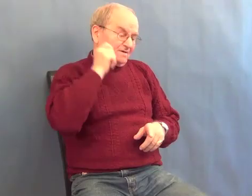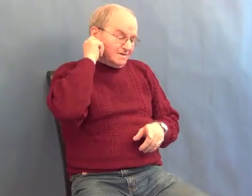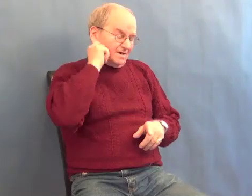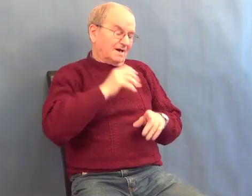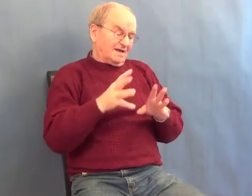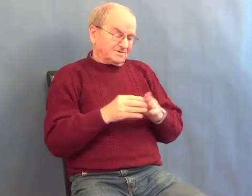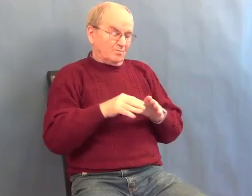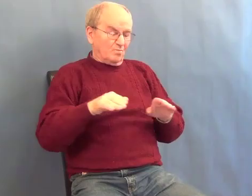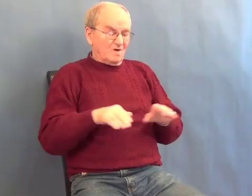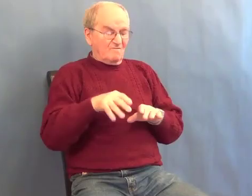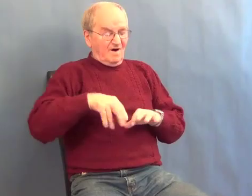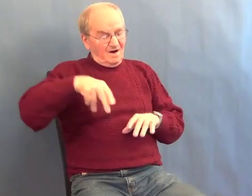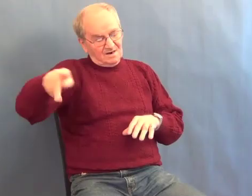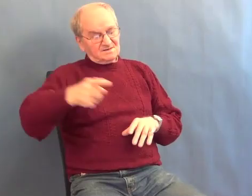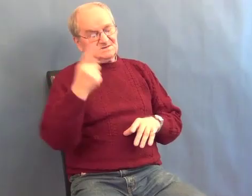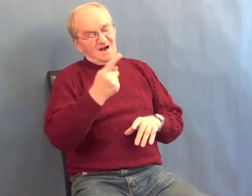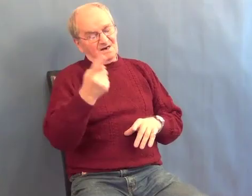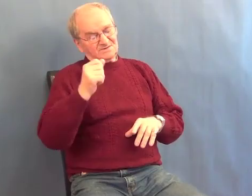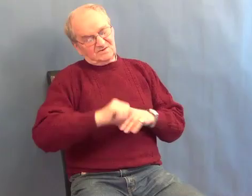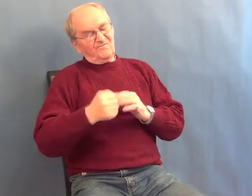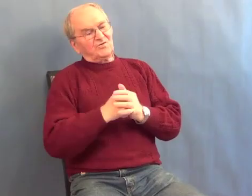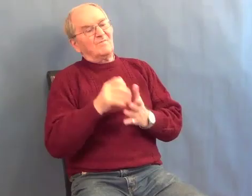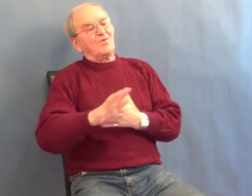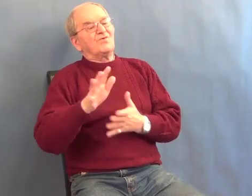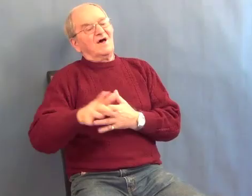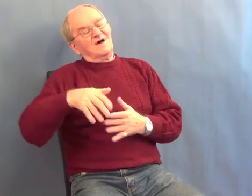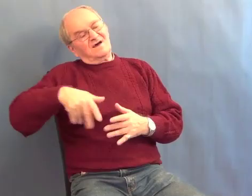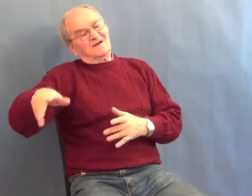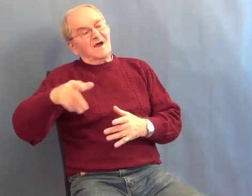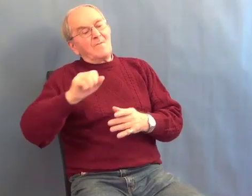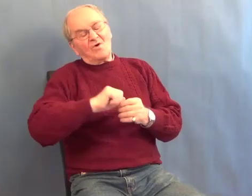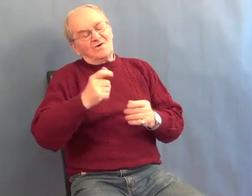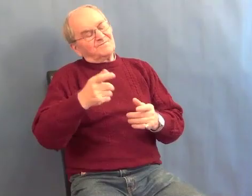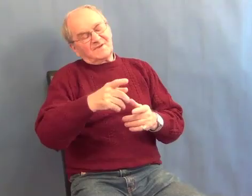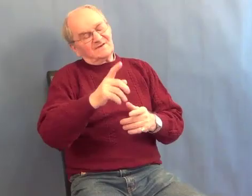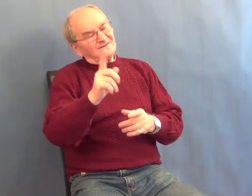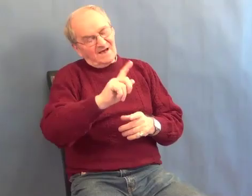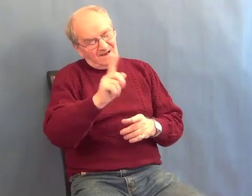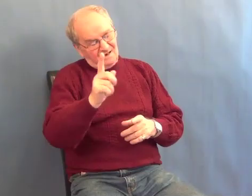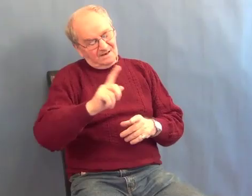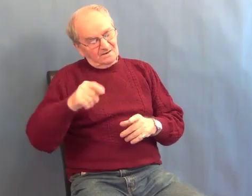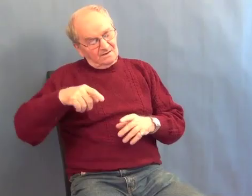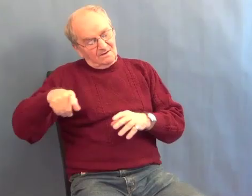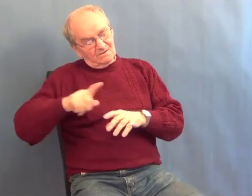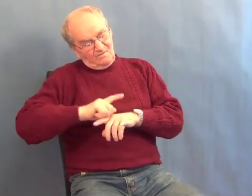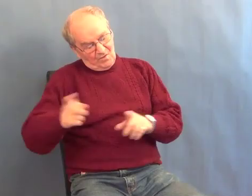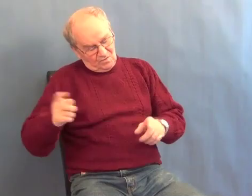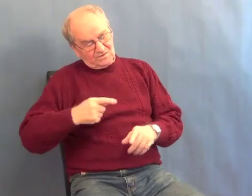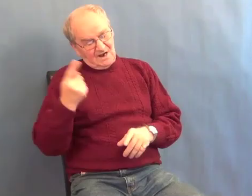Chłopak i dziewczyna mają zakaz wchodzenia razem na basen, ponieważ woda jest brudna, albo zakaz pływania, ponieważ jest duża fala.